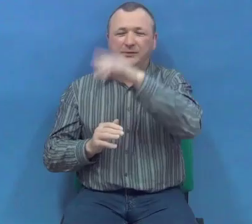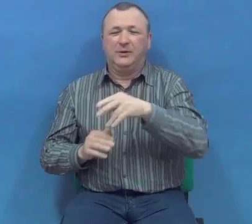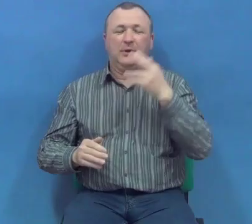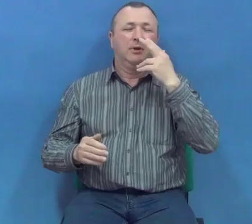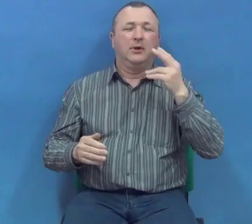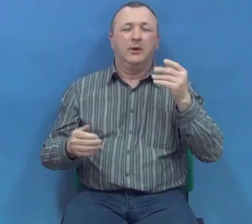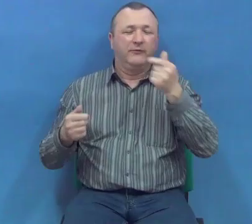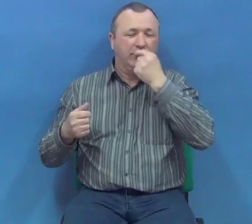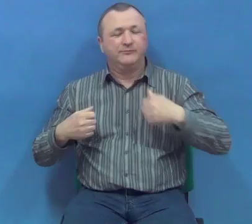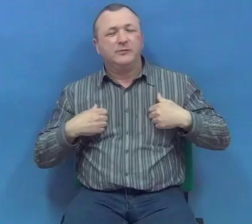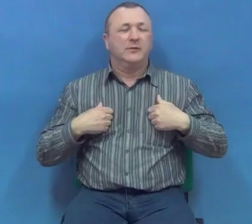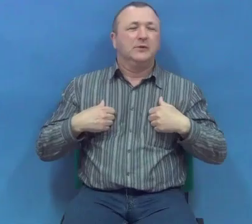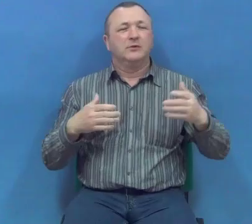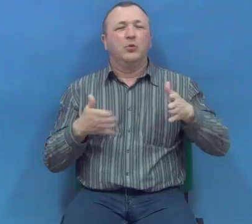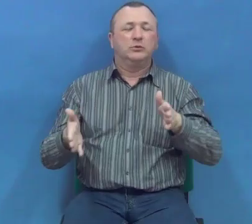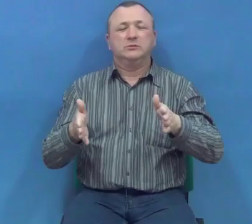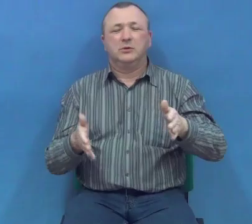Charlie Chaplin idzie ulicą z plecakiem.